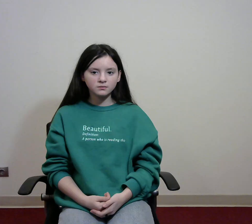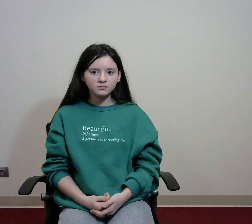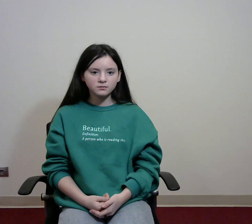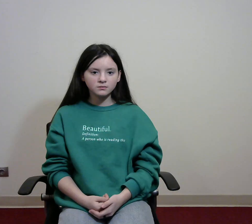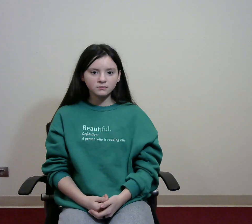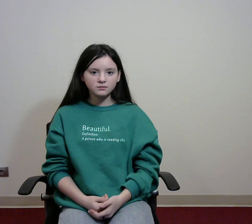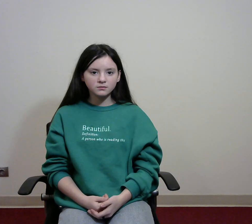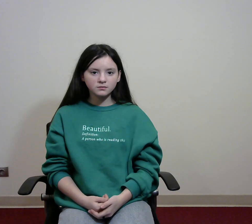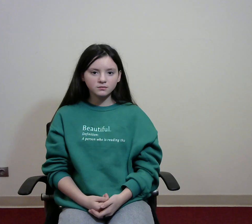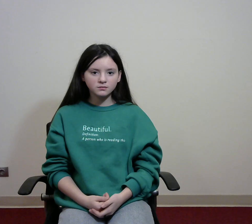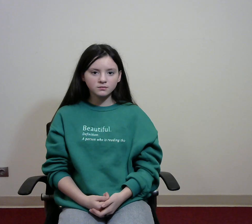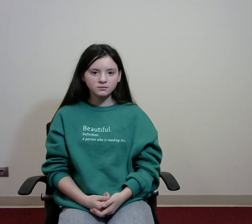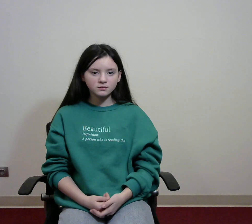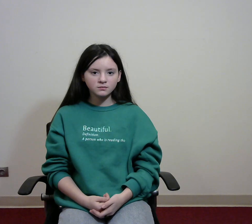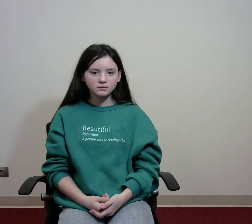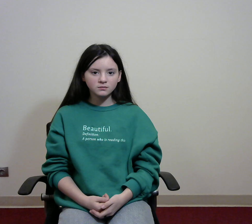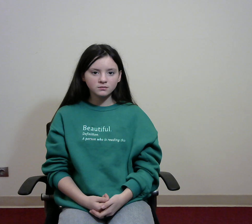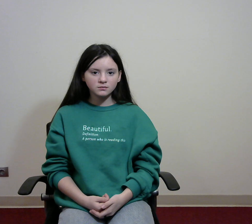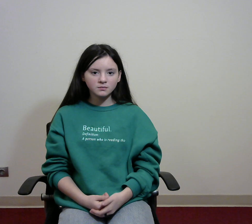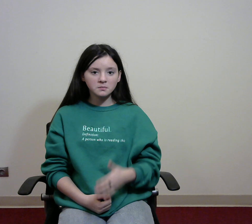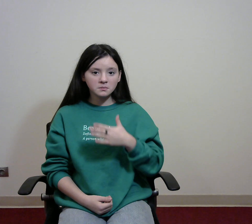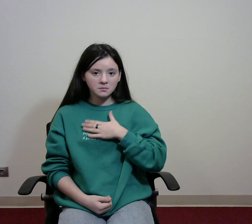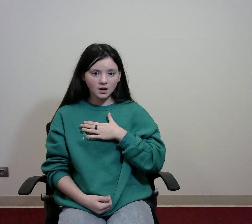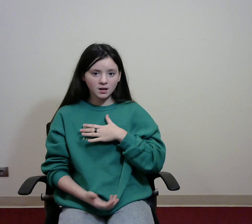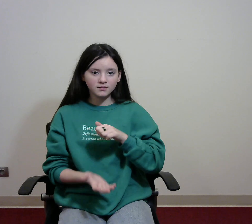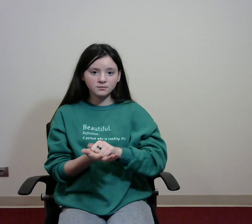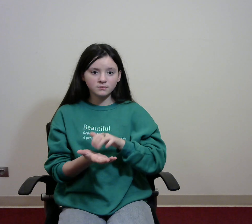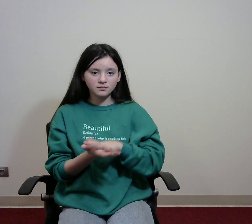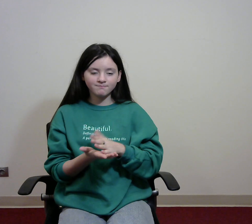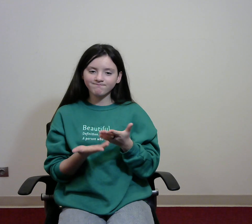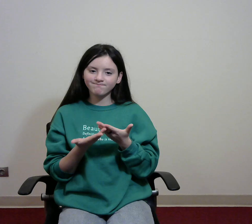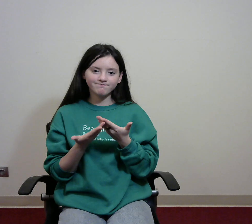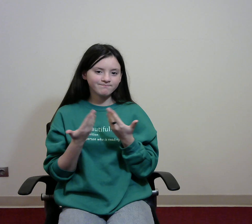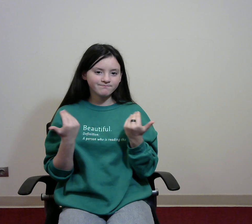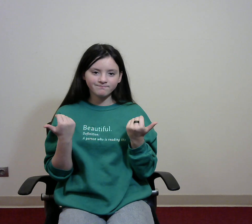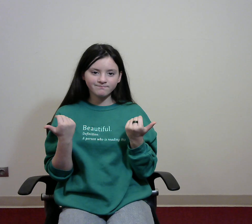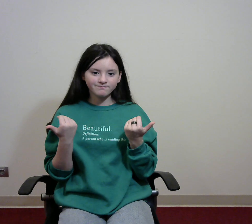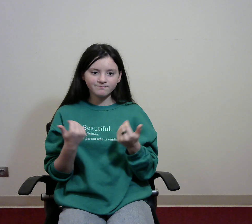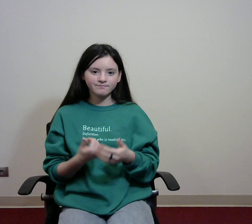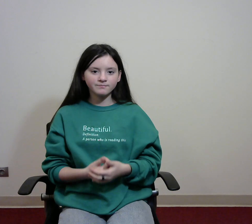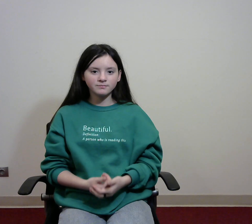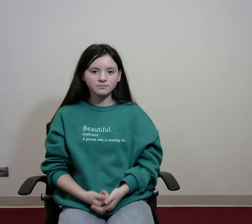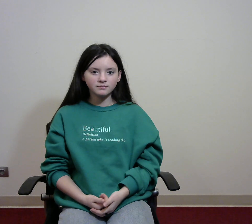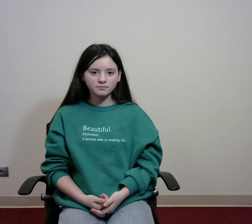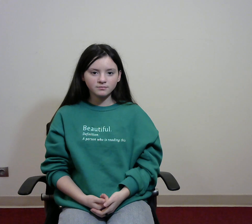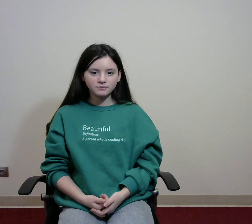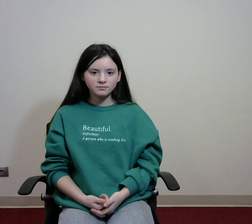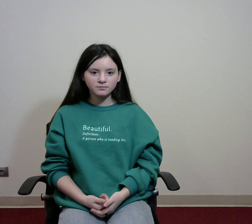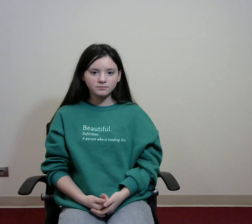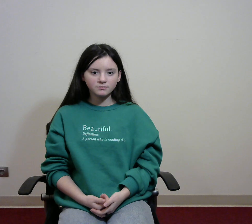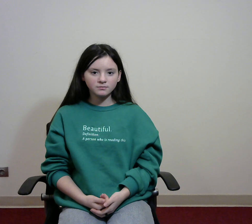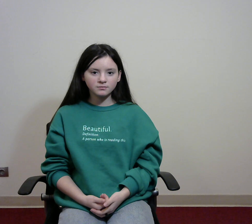Mənim ləqəbim yoxdur